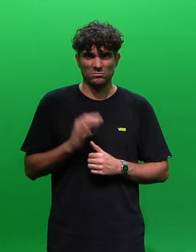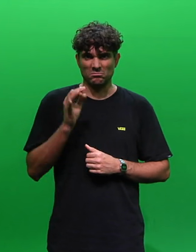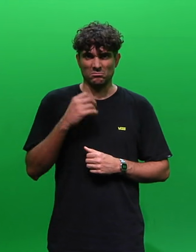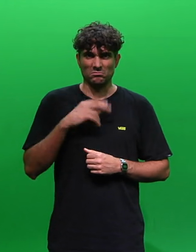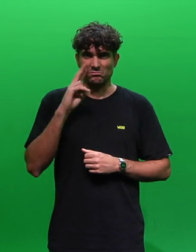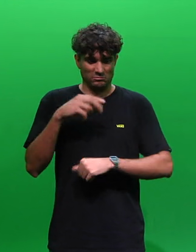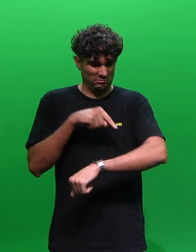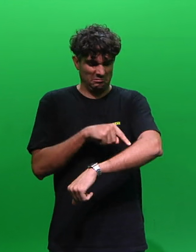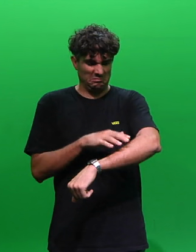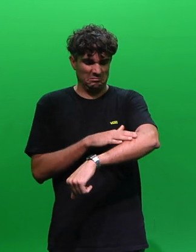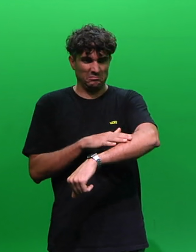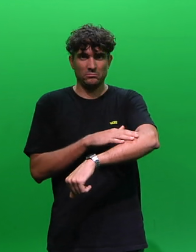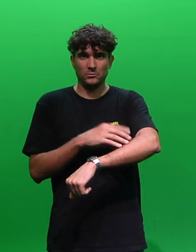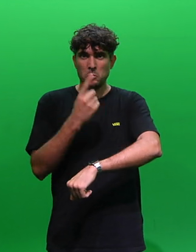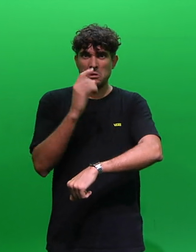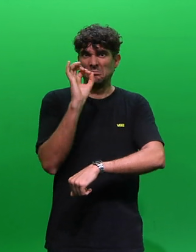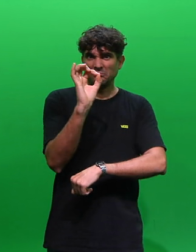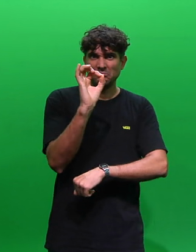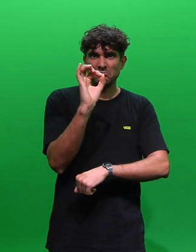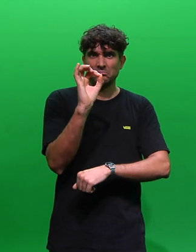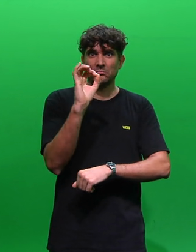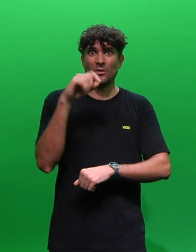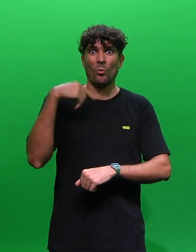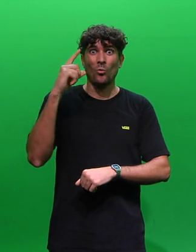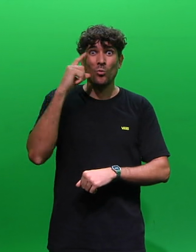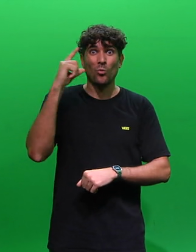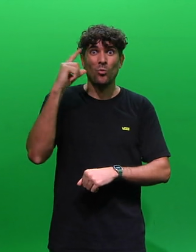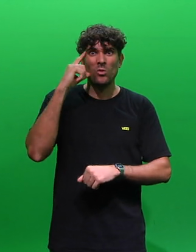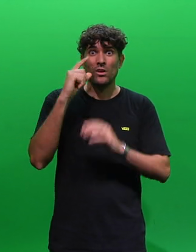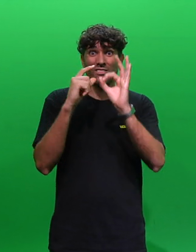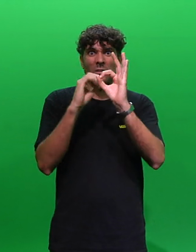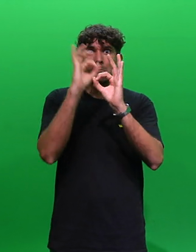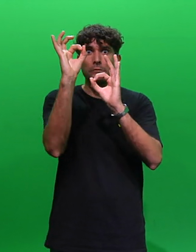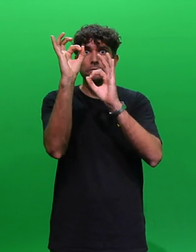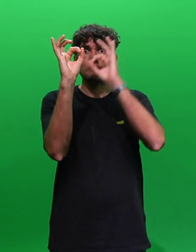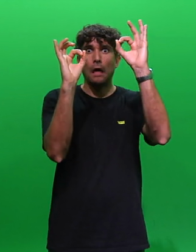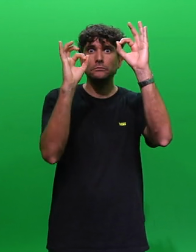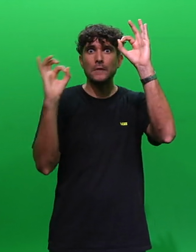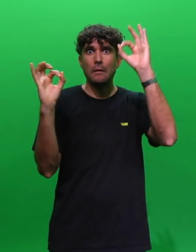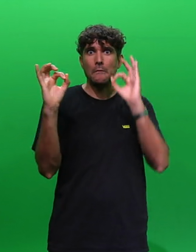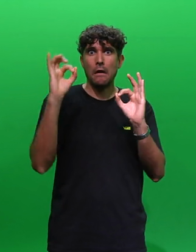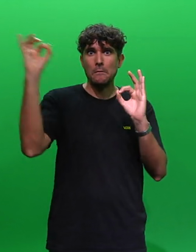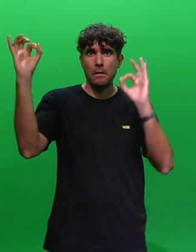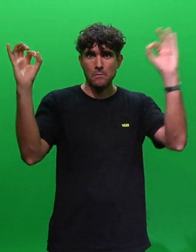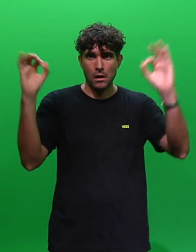Sí, vaig veure que al braç hi tenia una taca, però després, quan van passar els dies, la taca es va anar reproduint pel voltant.